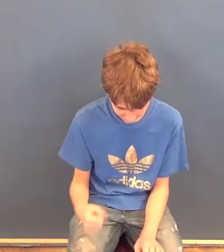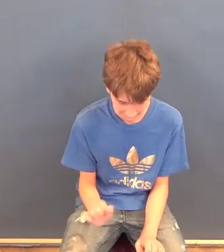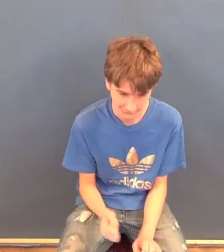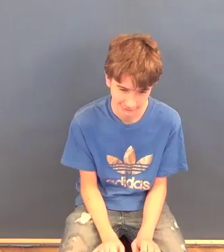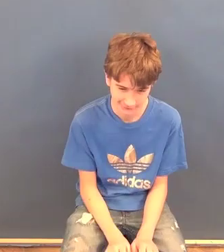Dobrze.